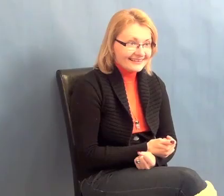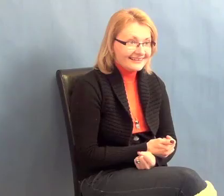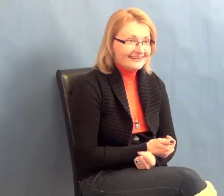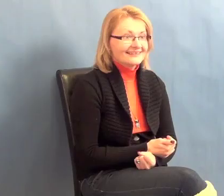Nie wolno.